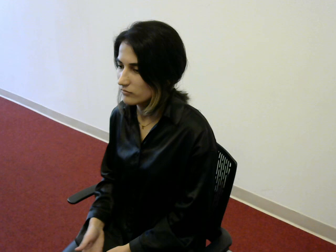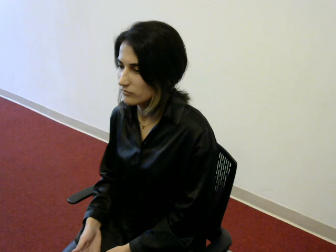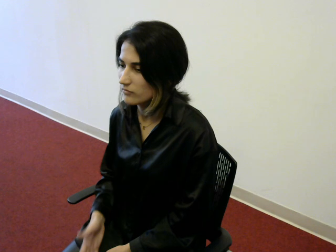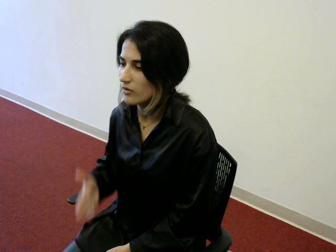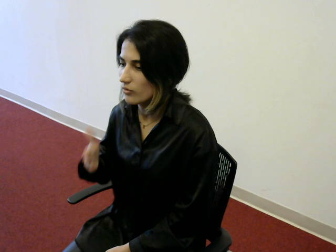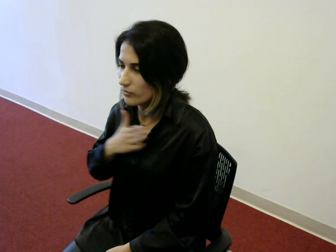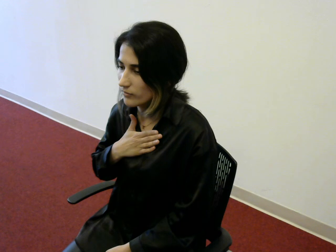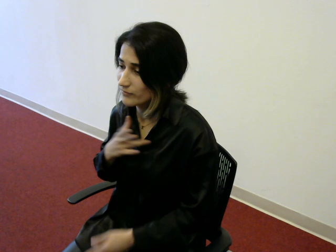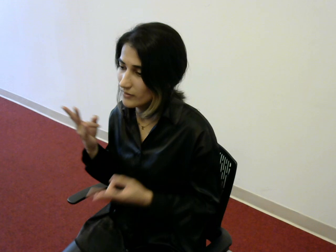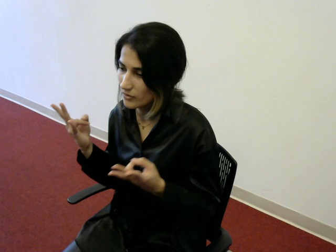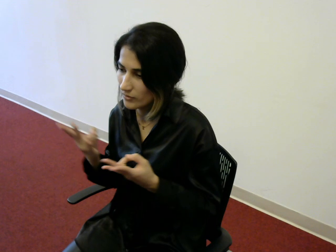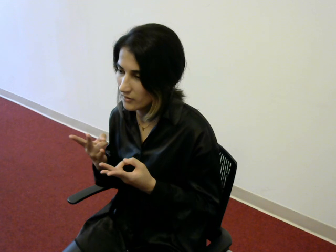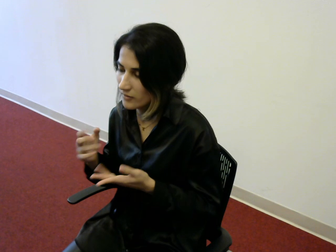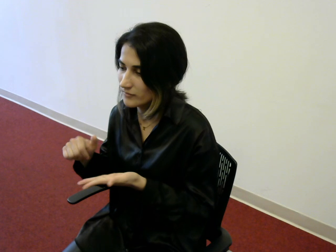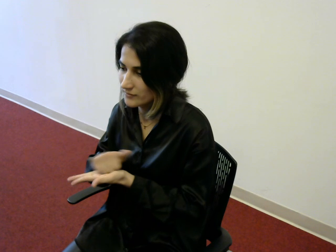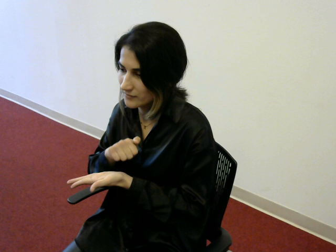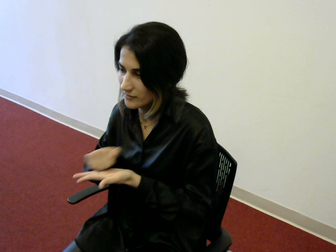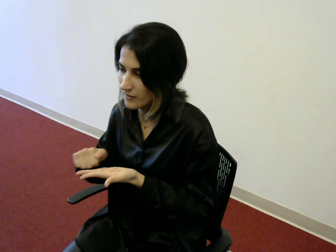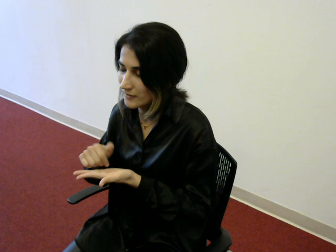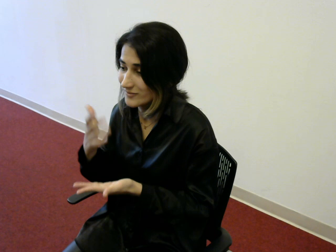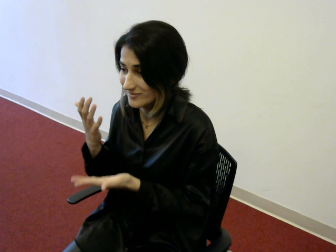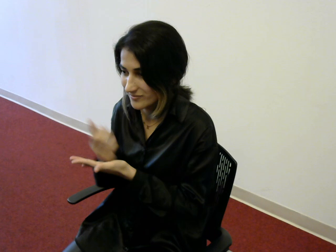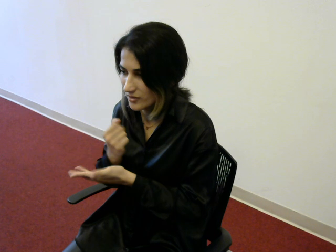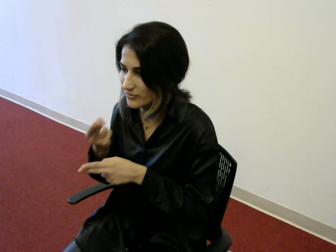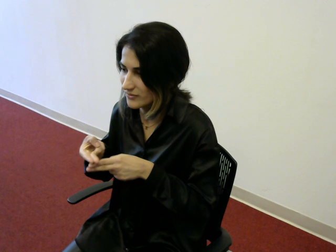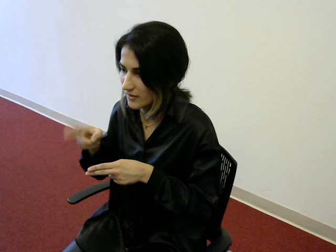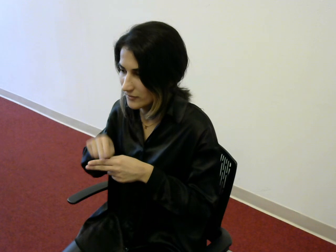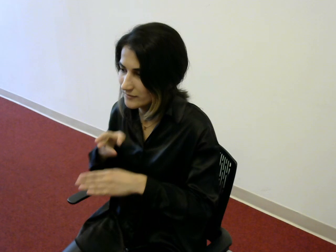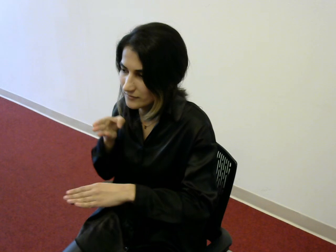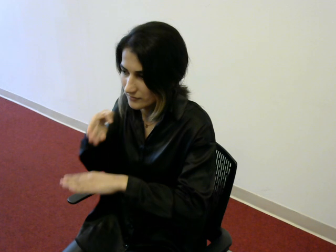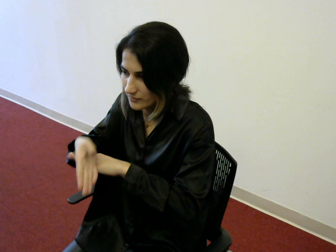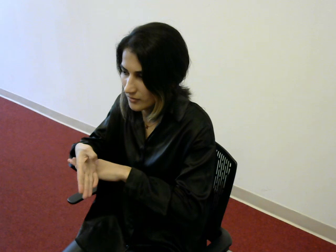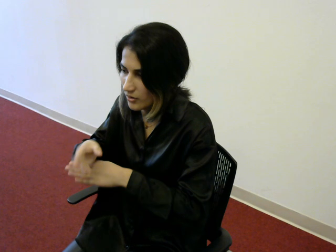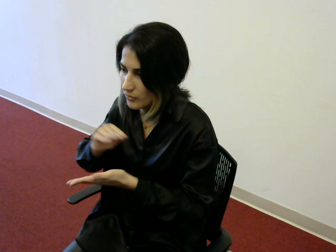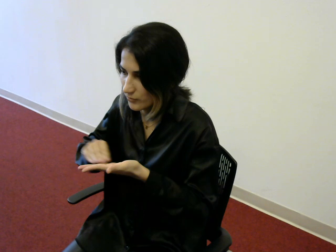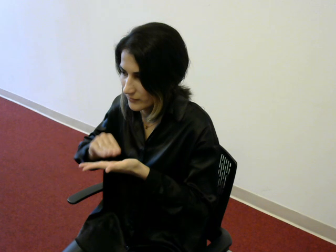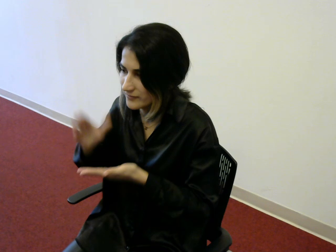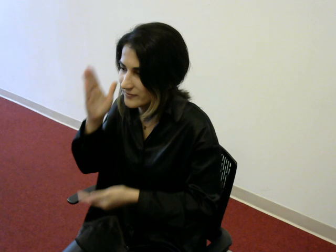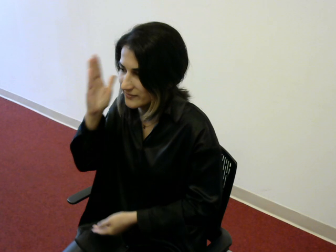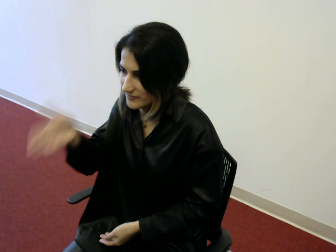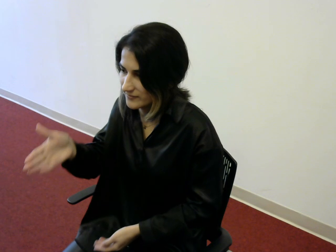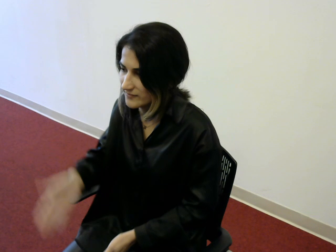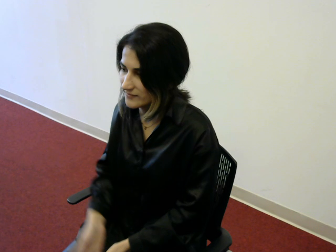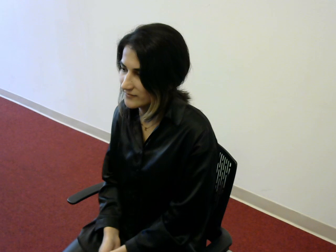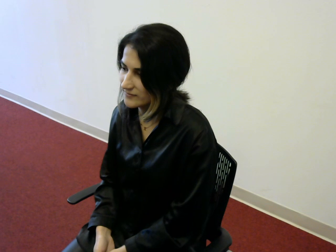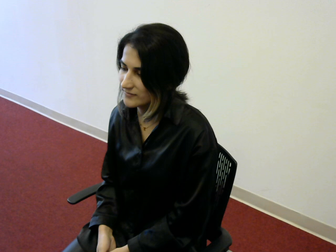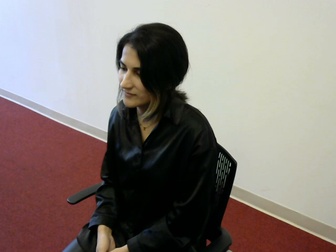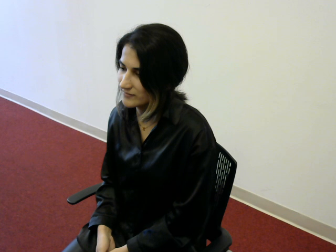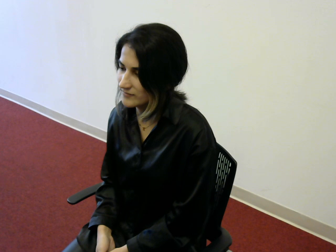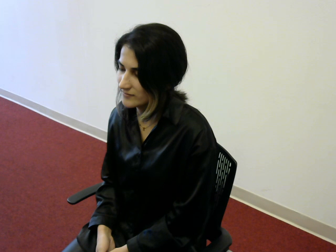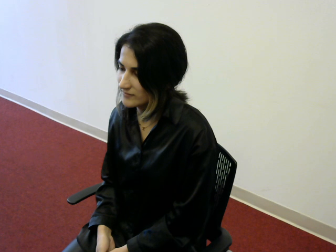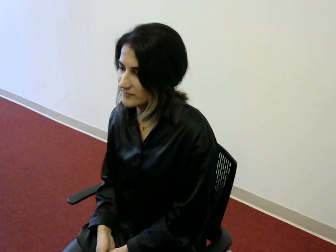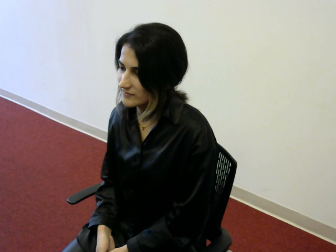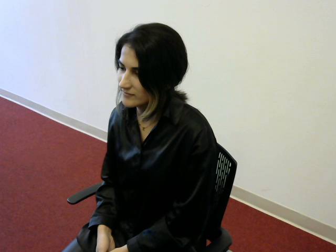Mən lazımlı kağızları tapmaq üçün müraciət yazacam